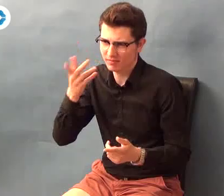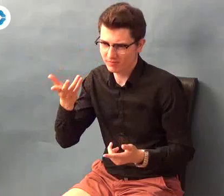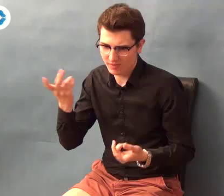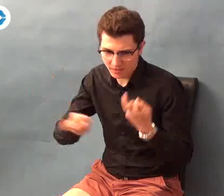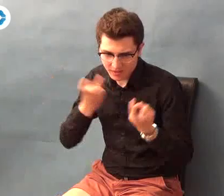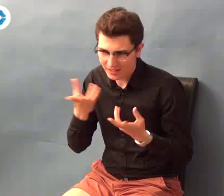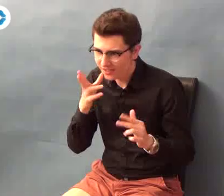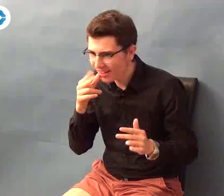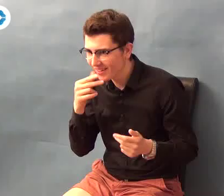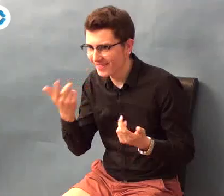Szukają żaby.